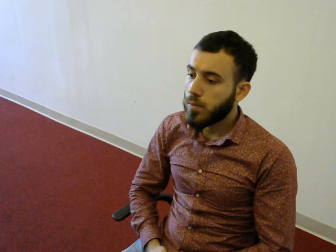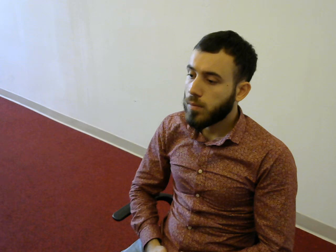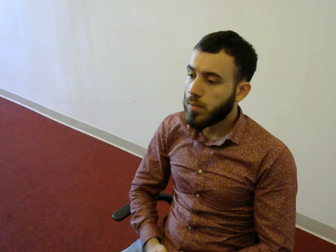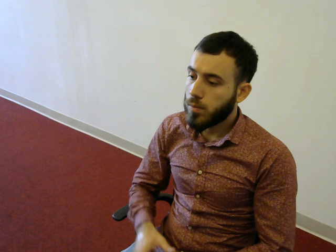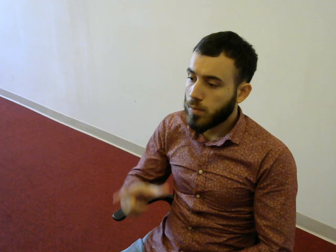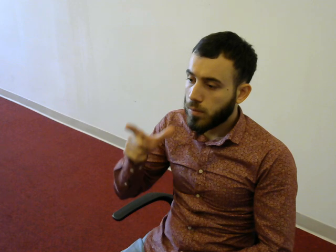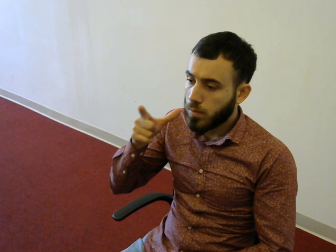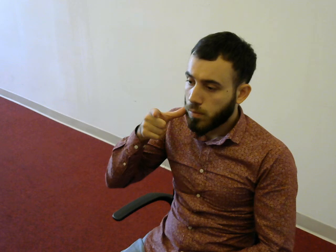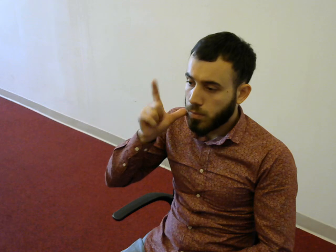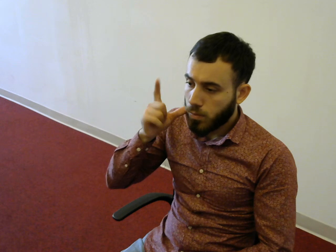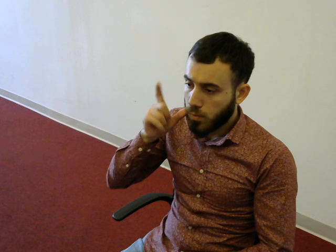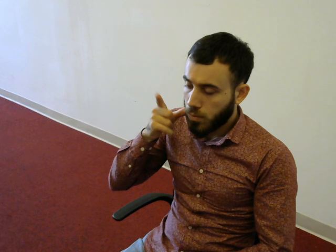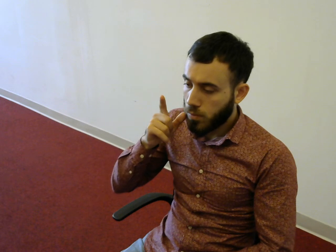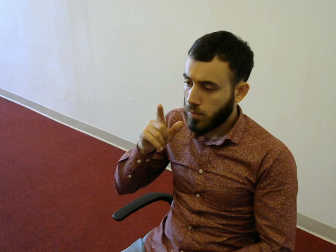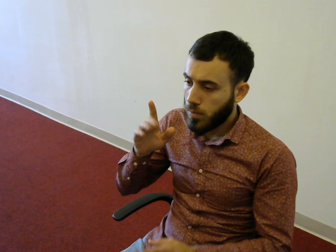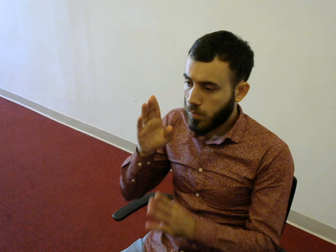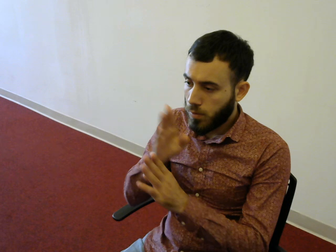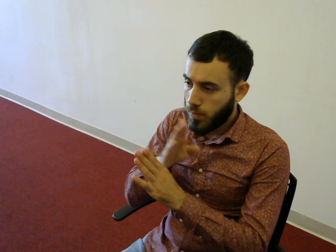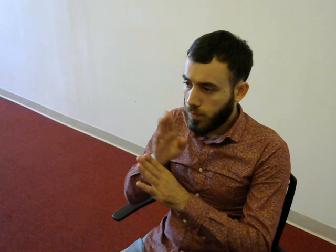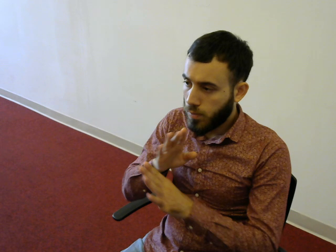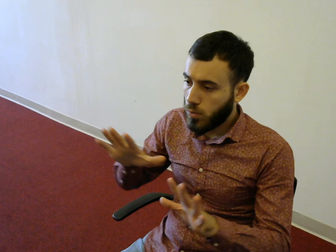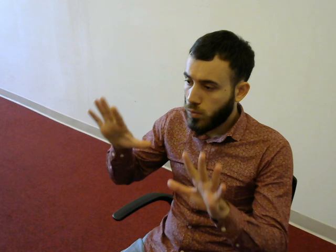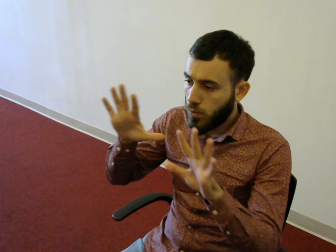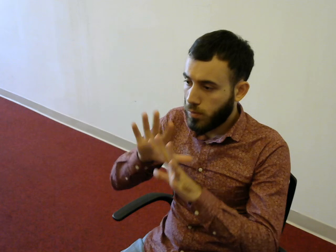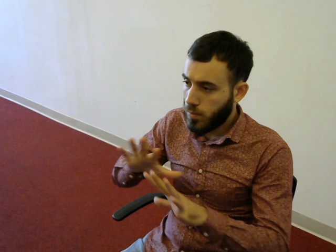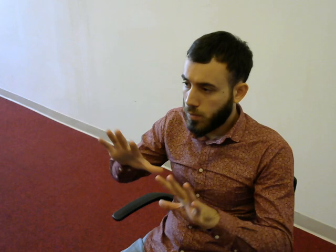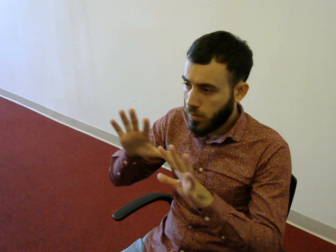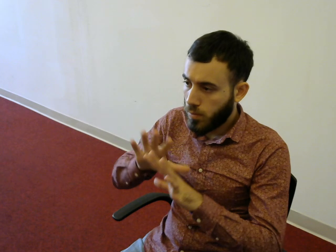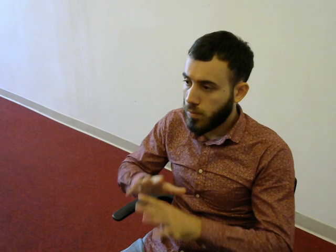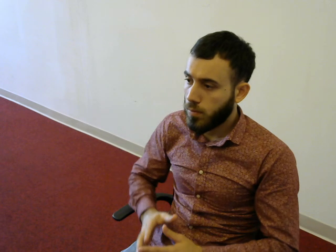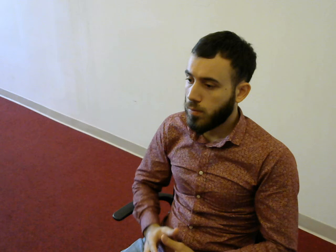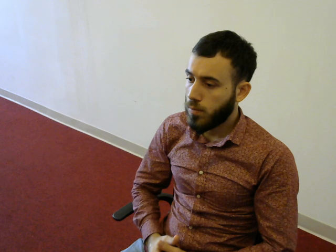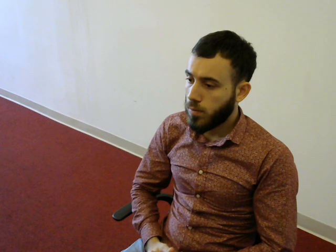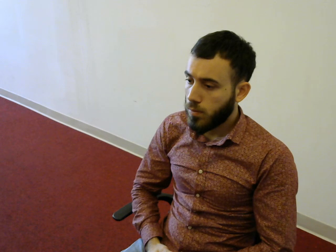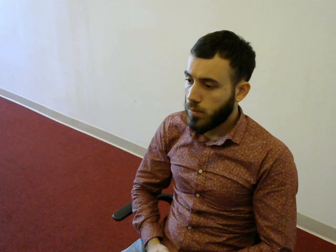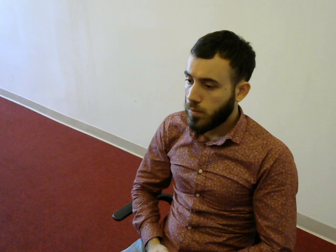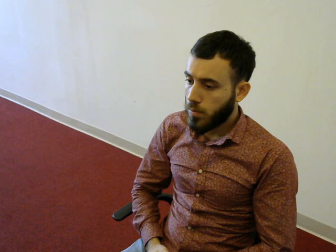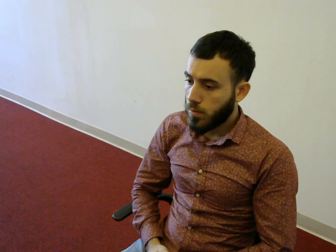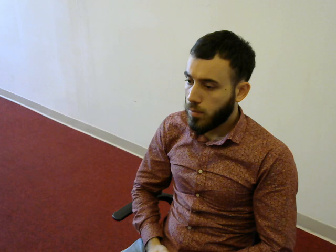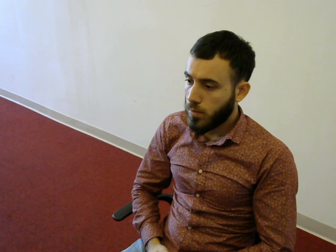Srağagün hava dumanlı idi